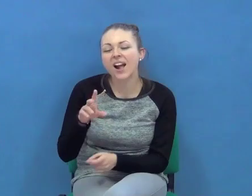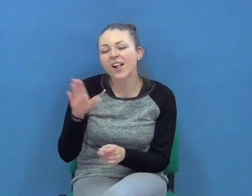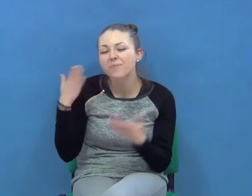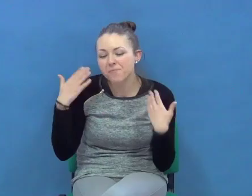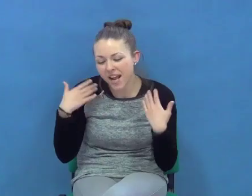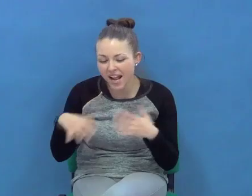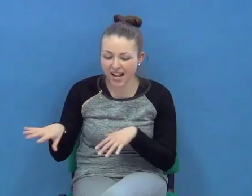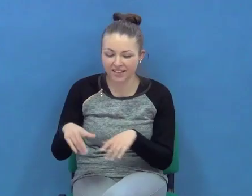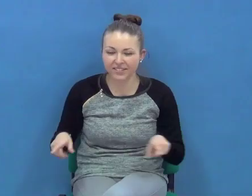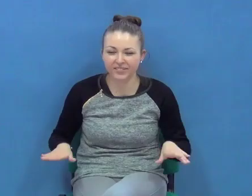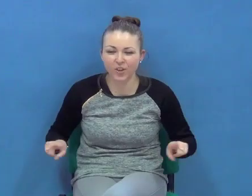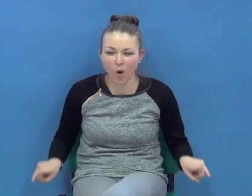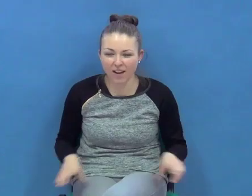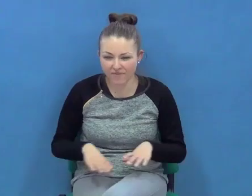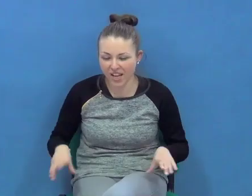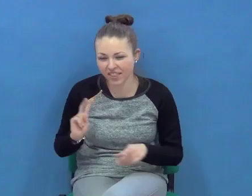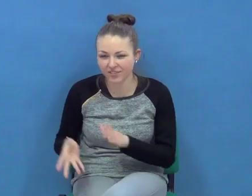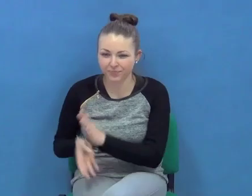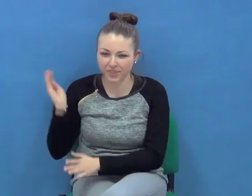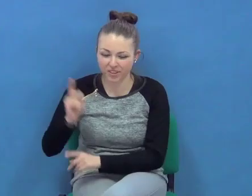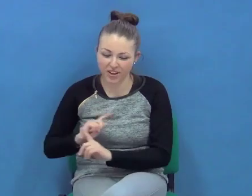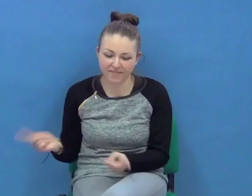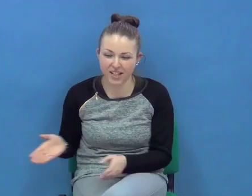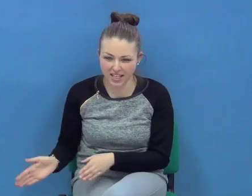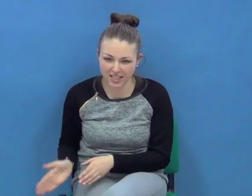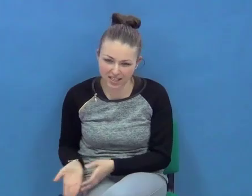Na terenie parku złodziejom nie wolno piłować ławek.